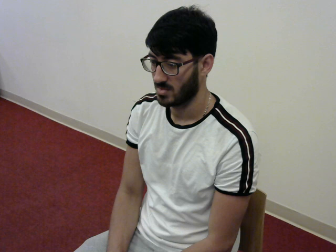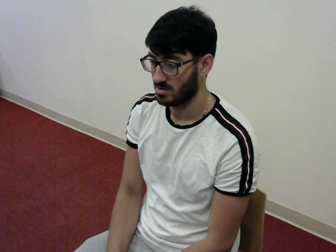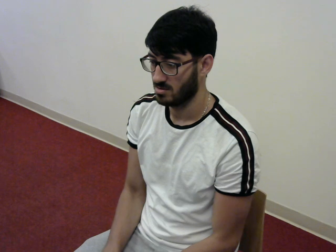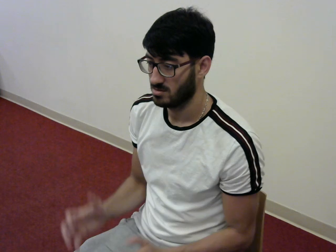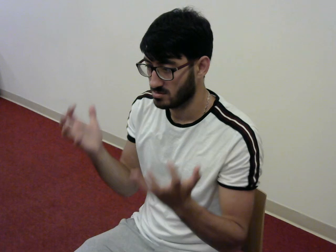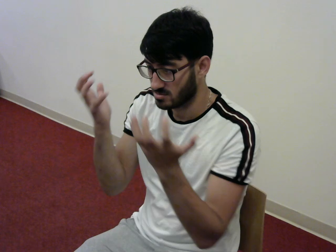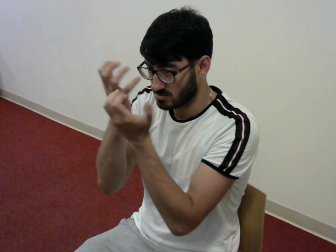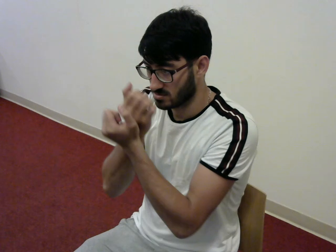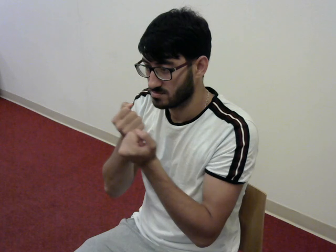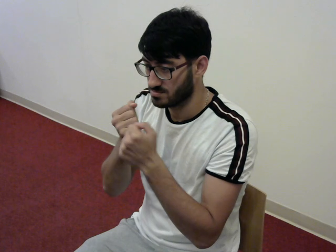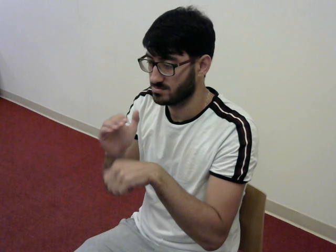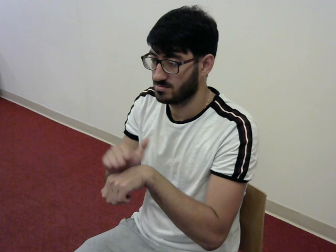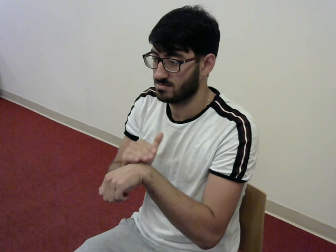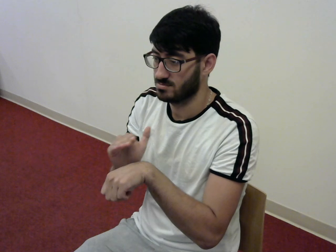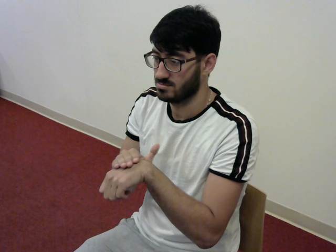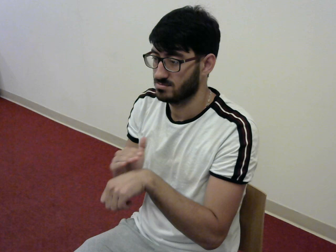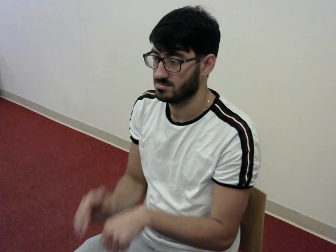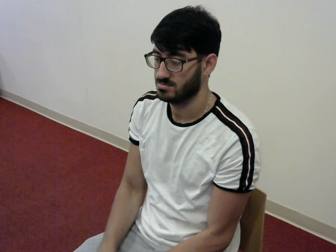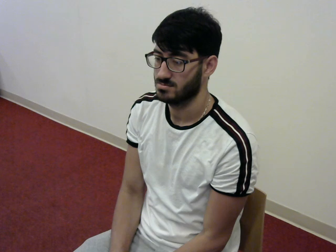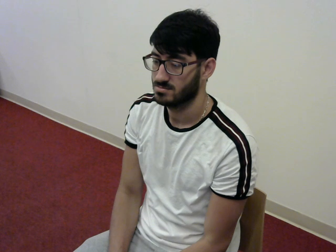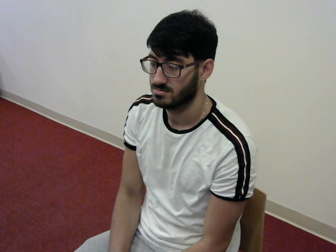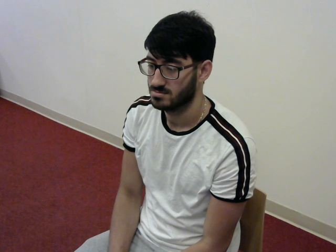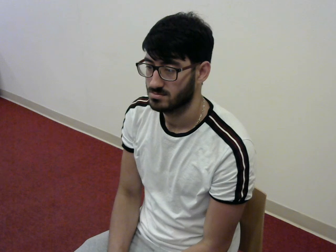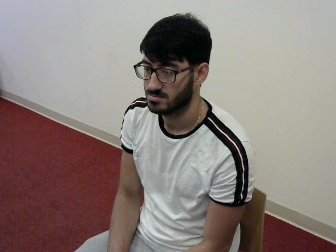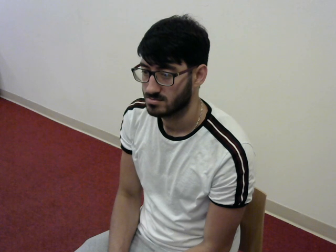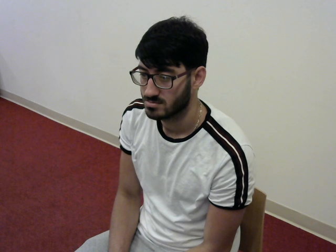Axşamınız xeyir